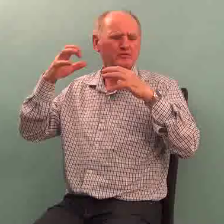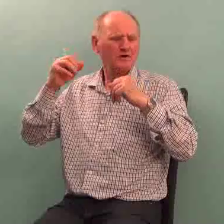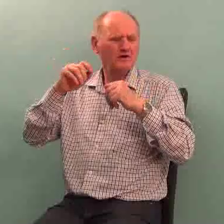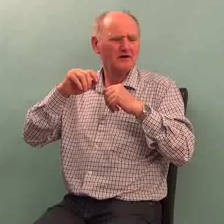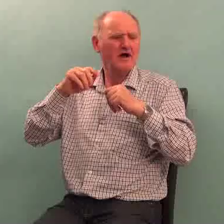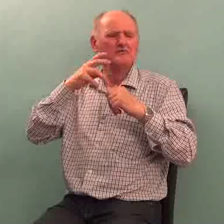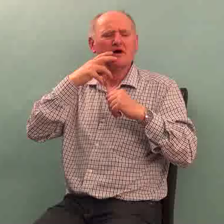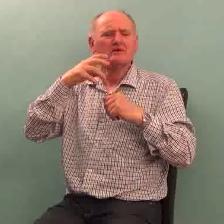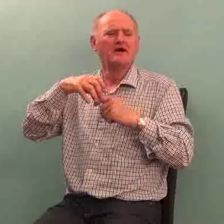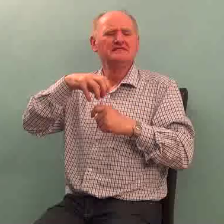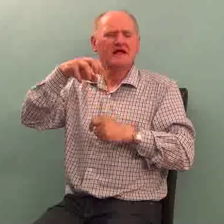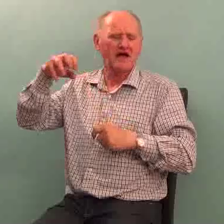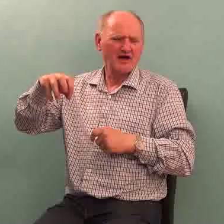Dym z papierosa.